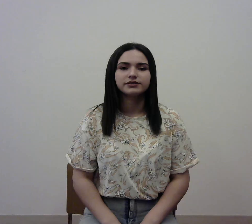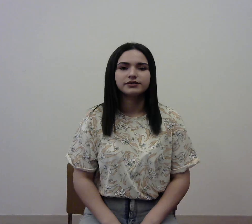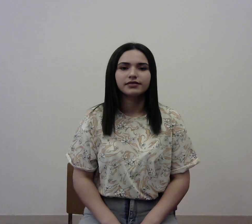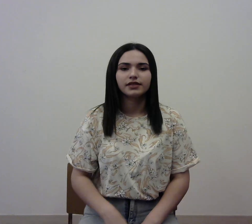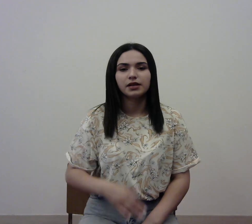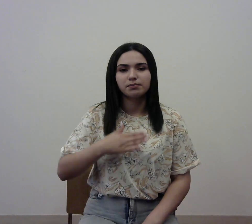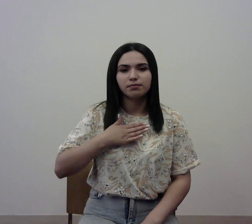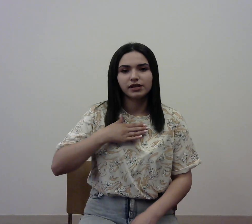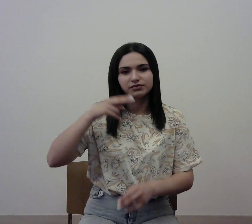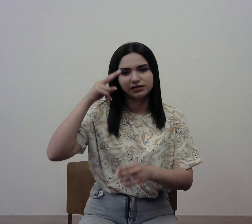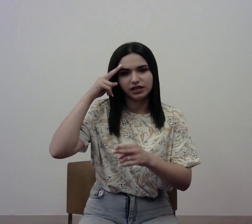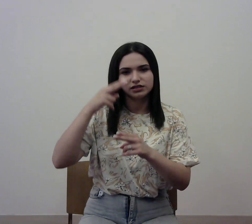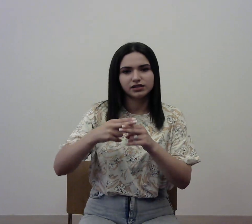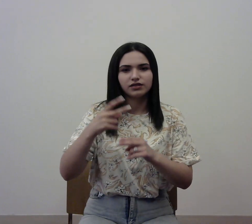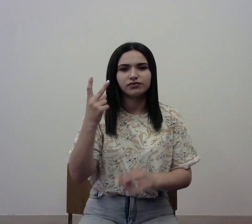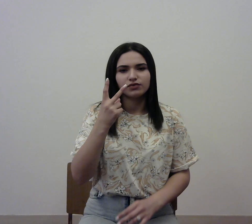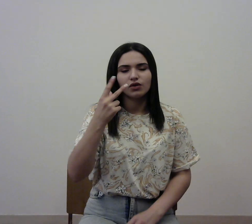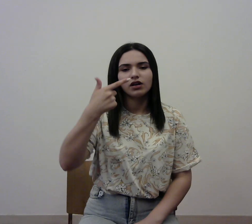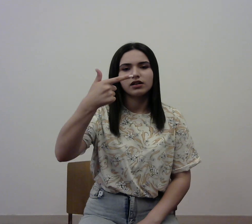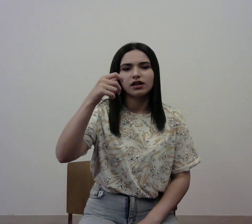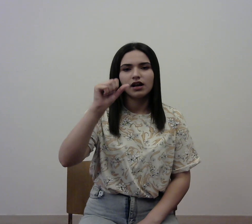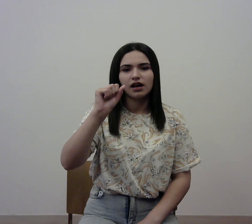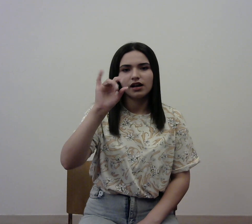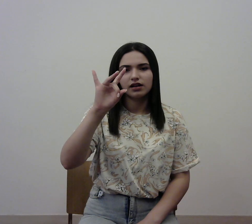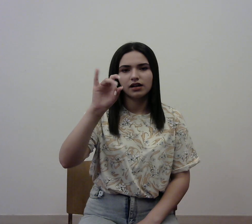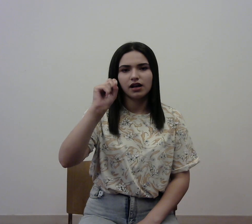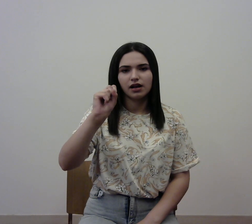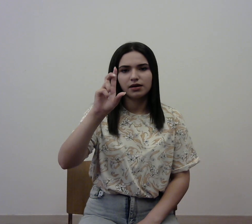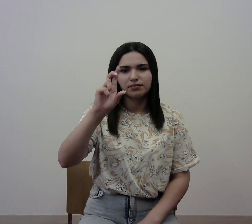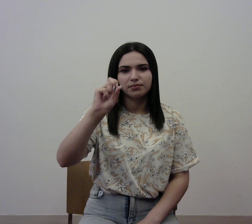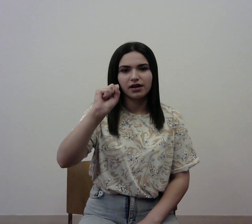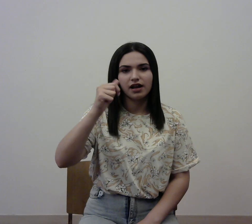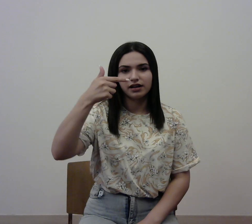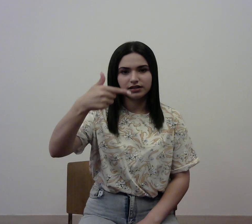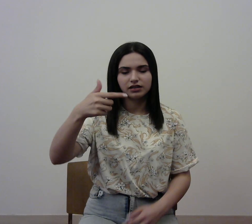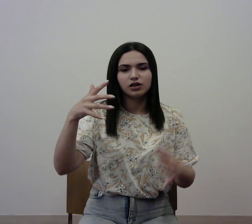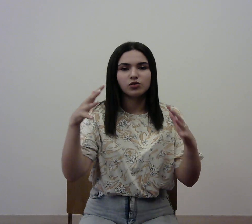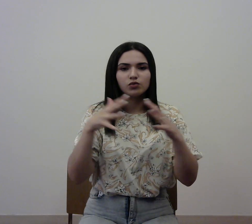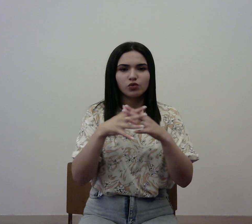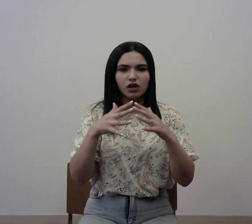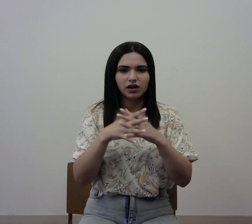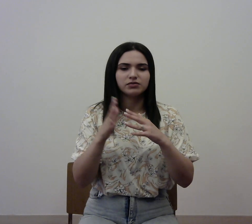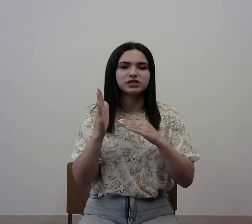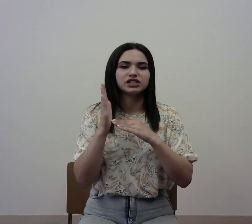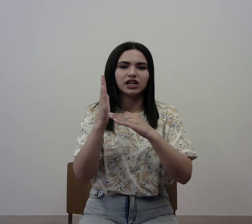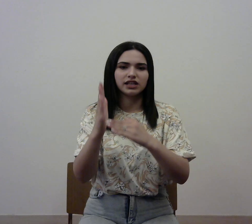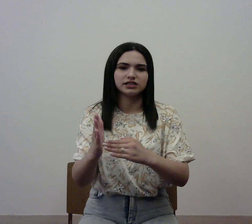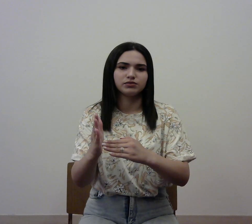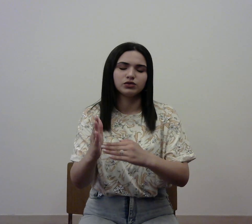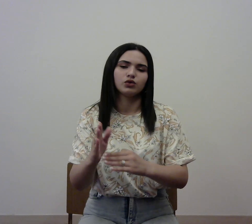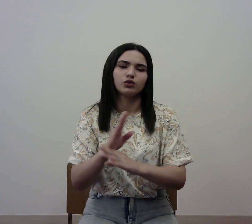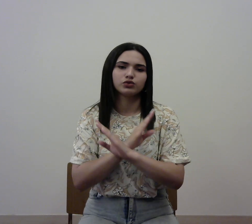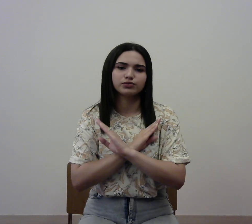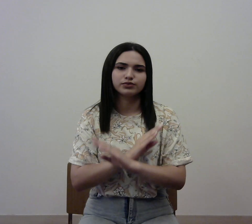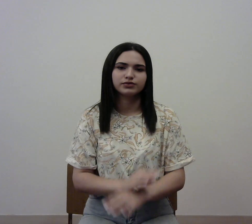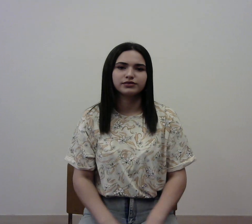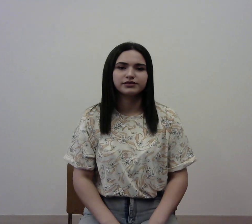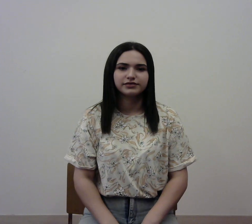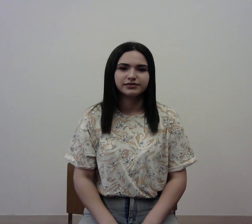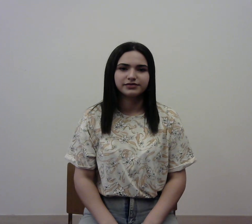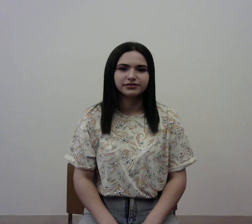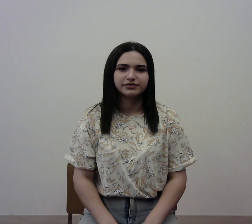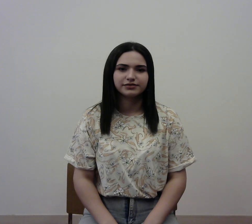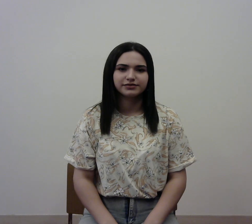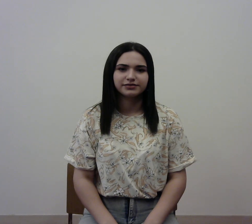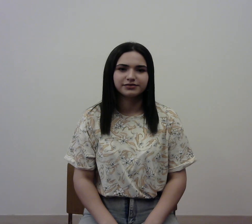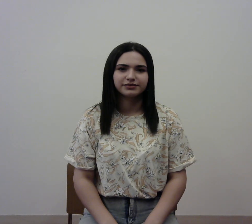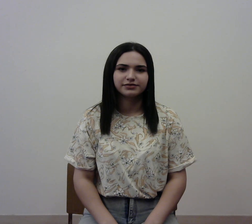Mənim qardaşım 2-ci Qarabağ müharibəsində şəhid olub